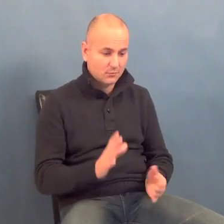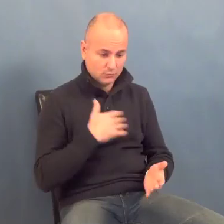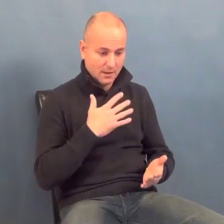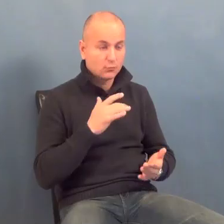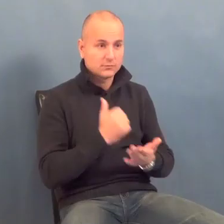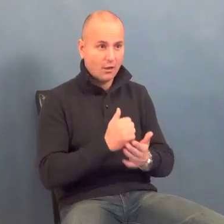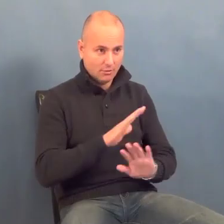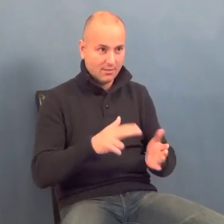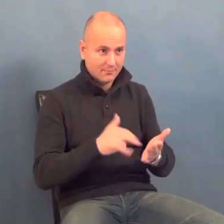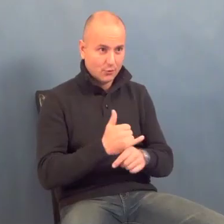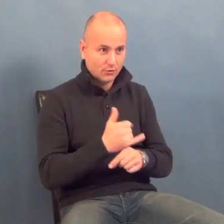Mamy to ustalone na piątek?